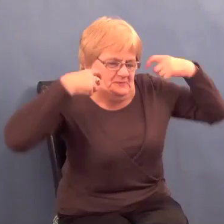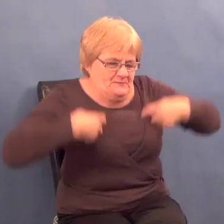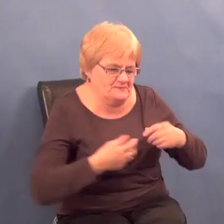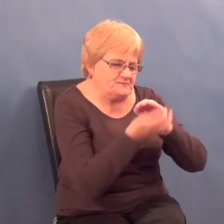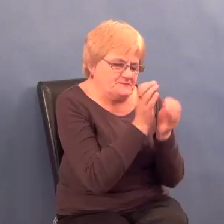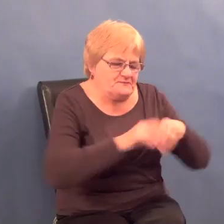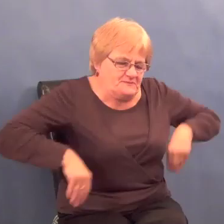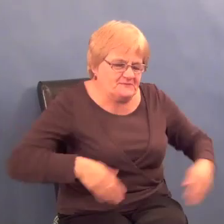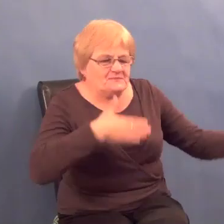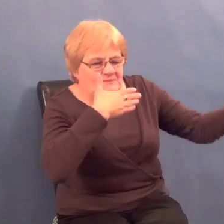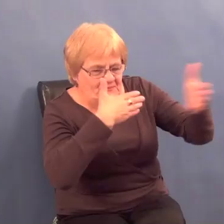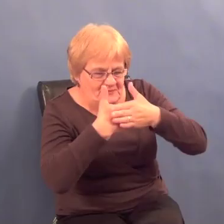Chowa coś do kieszeni, zamyka drzwi.